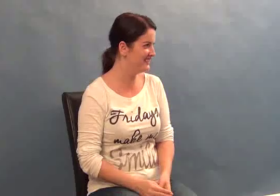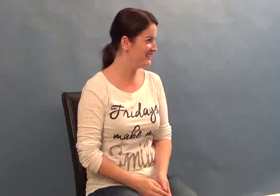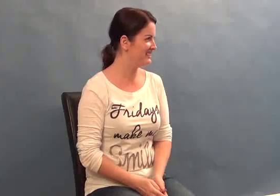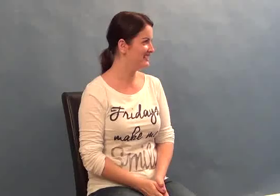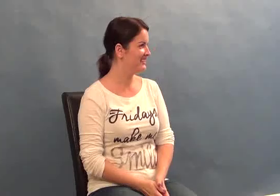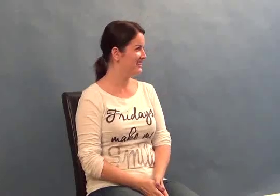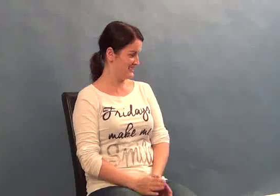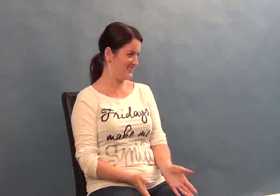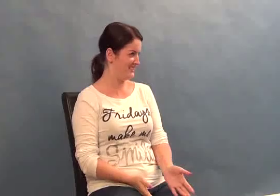To wszystko.